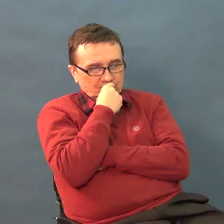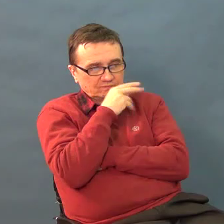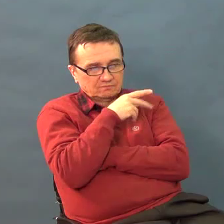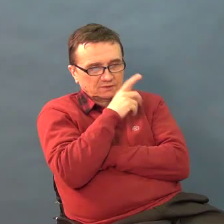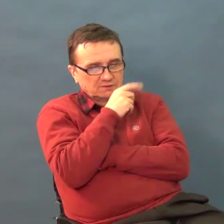Przekreślony, to znaczy, że jest zakaz.